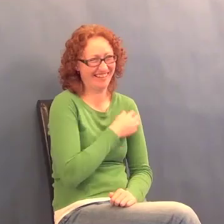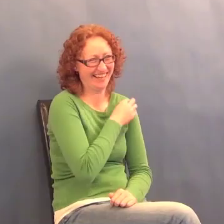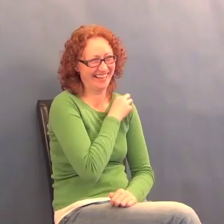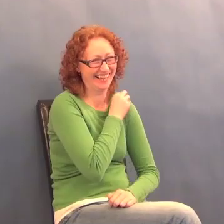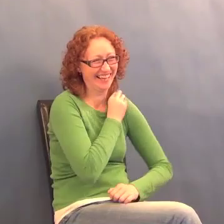Ja nie wiem!